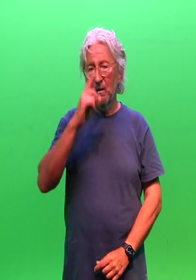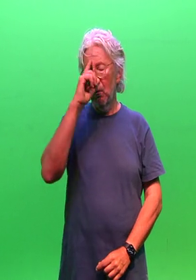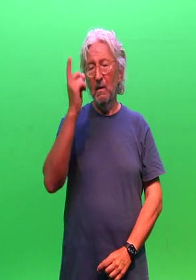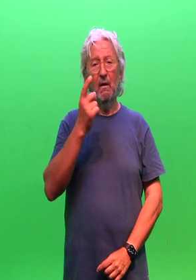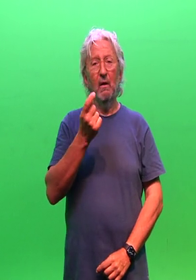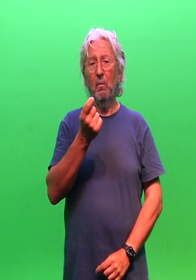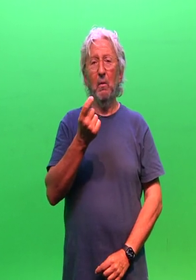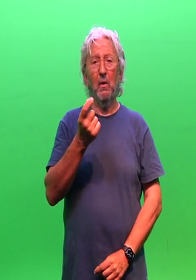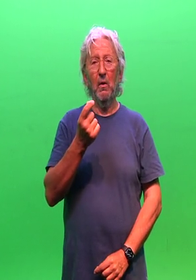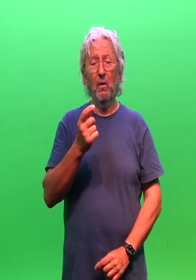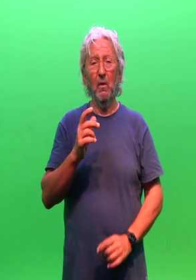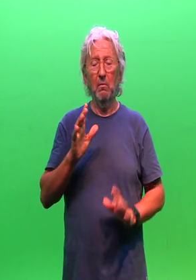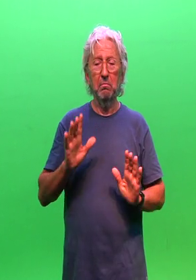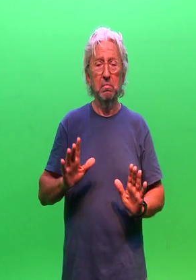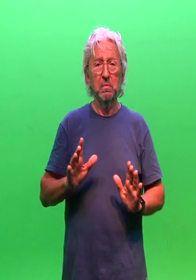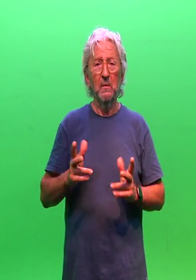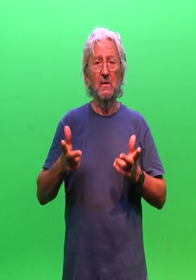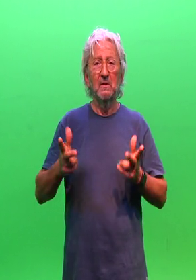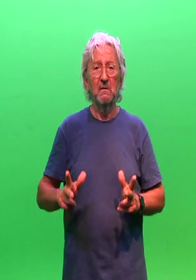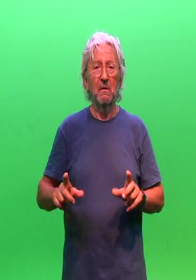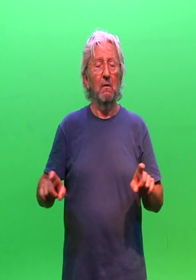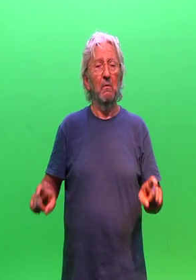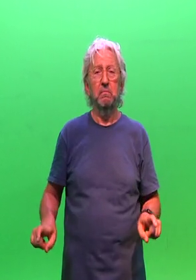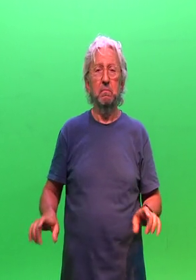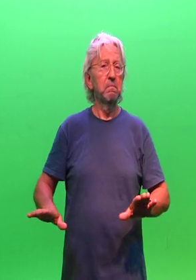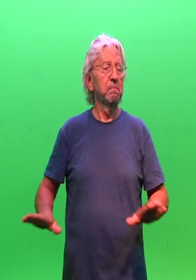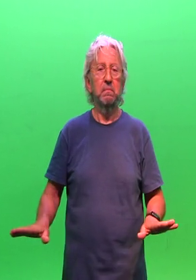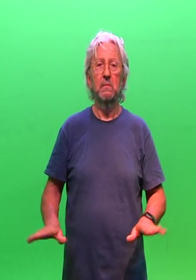Em marejo poc, espero una mica i sec, i aleshores descanso i em passa.